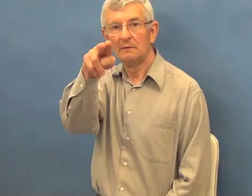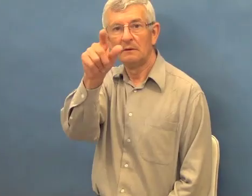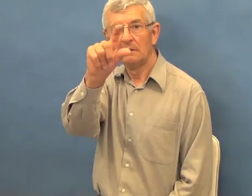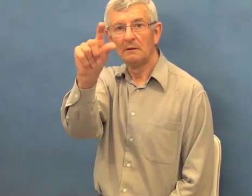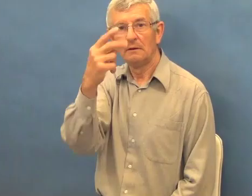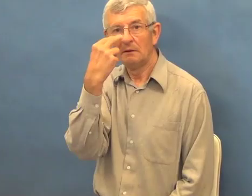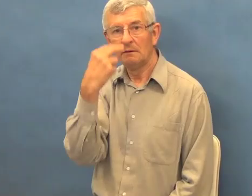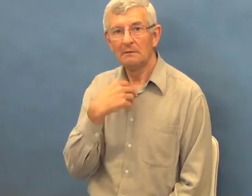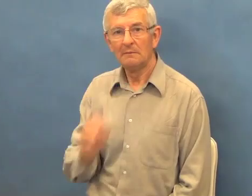Ja widzę kamerę, kamera dobrze kieruje do mnie.